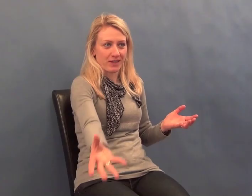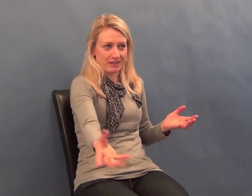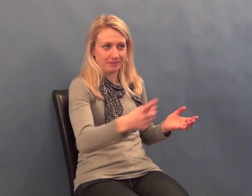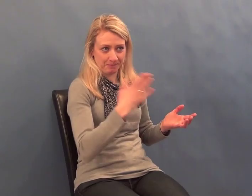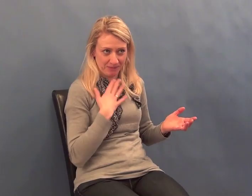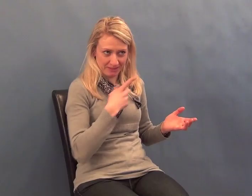Ty taką masz.